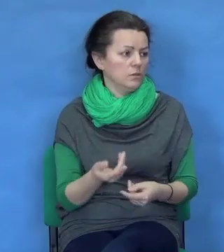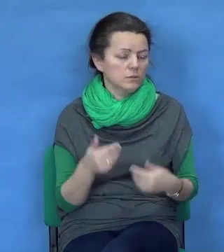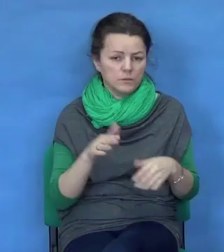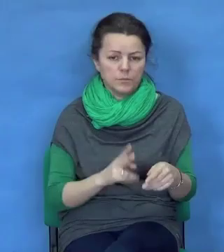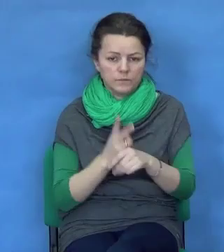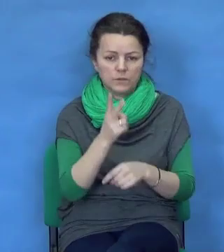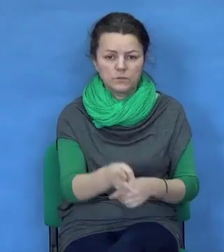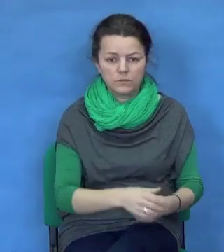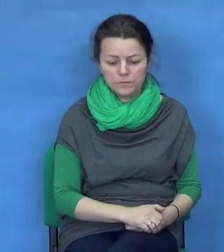Wchodzić do sklepu.